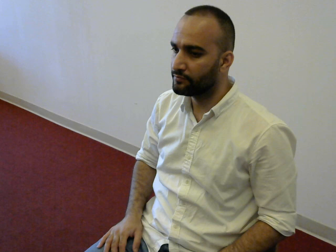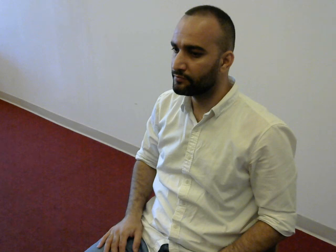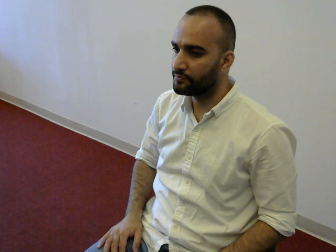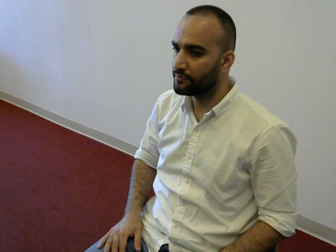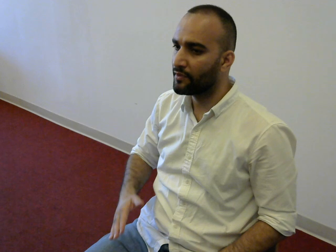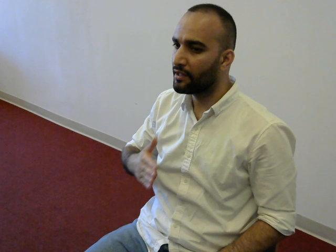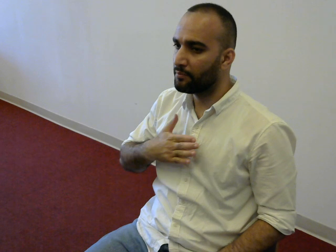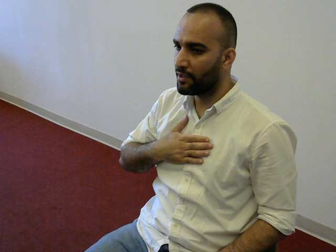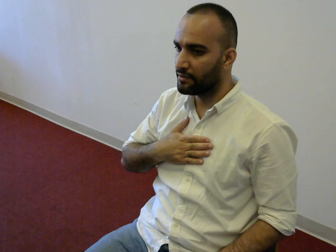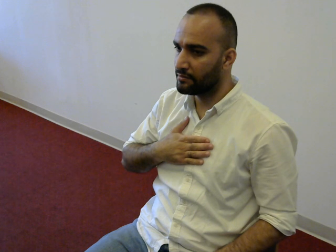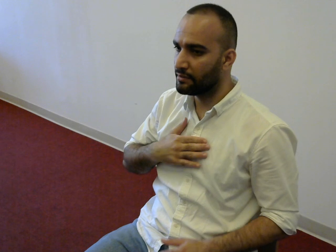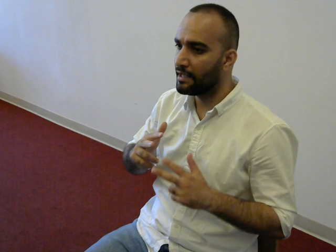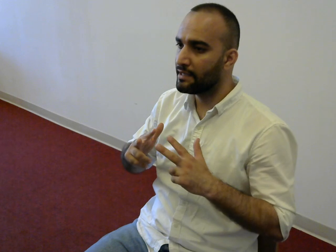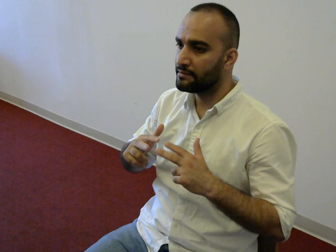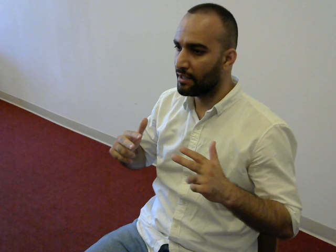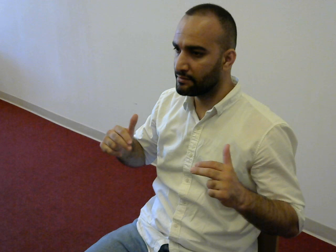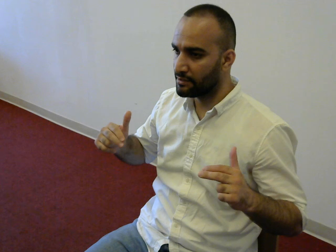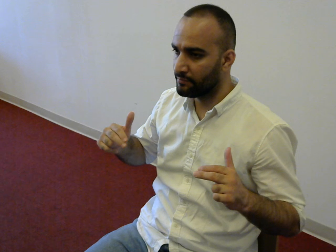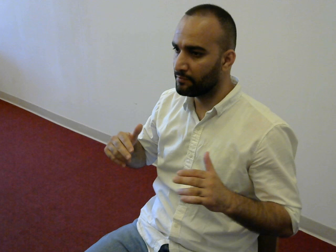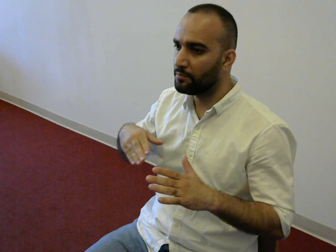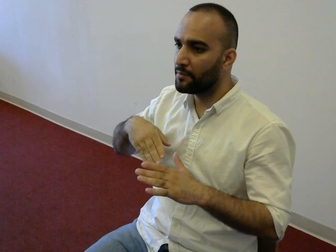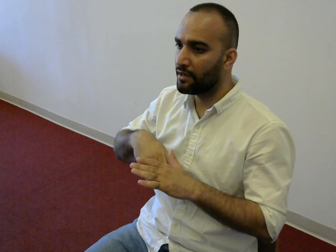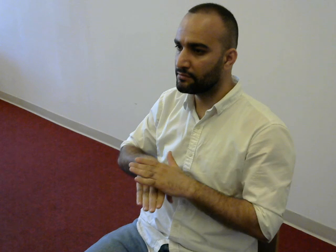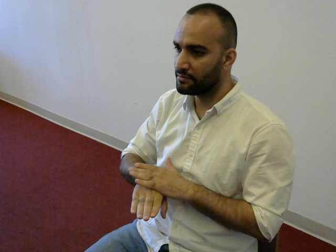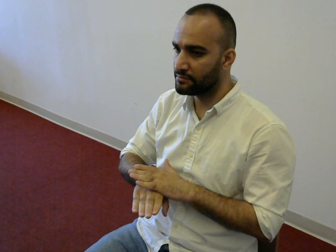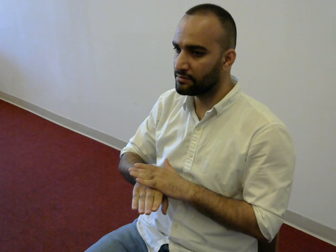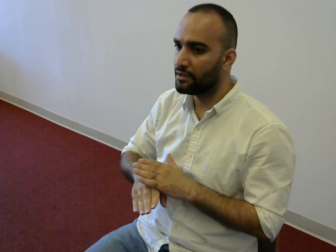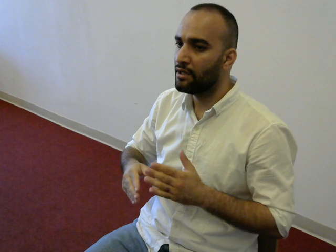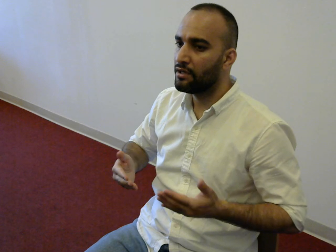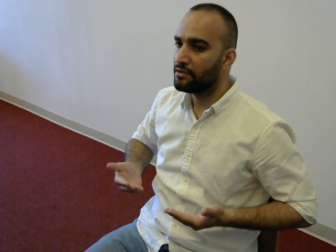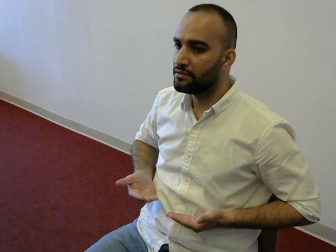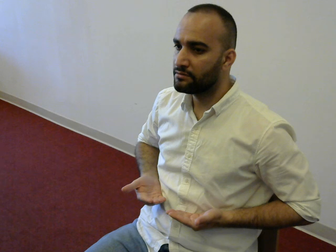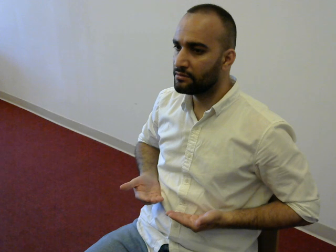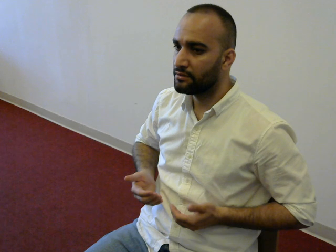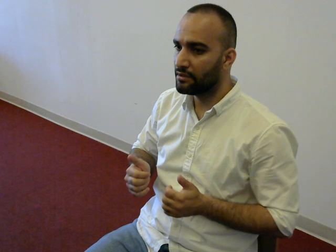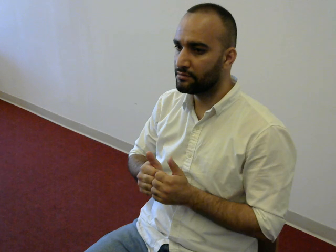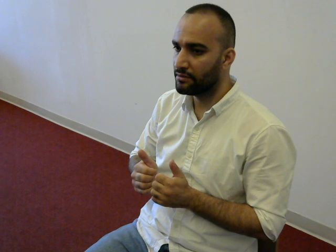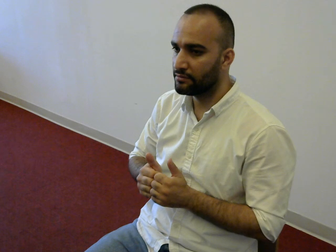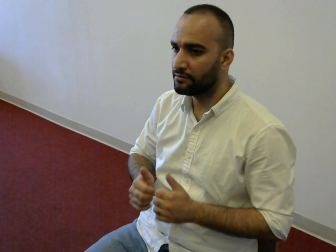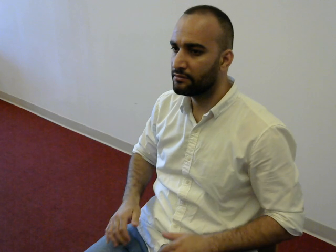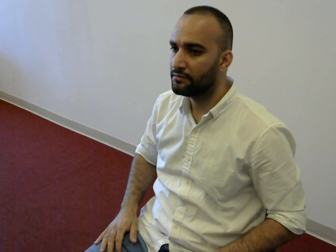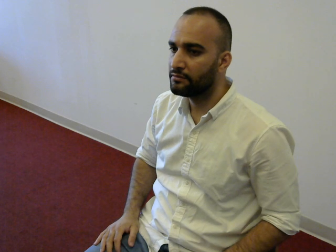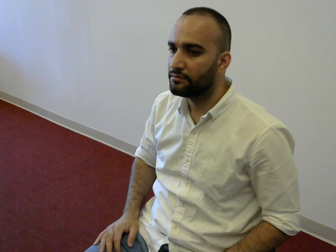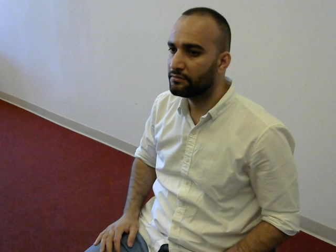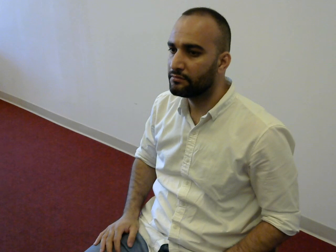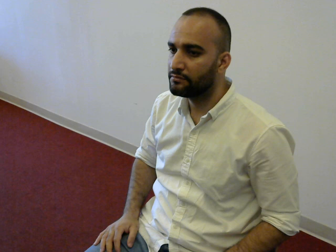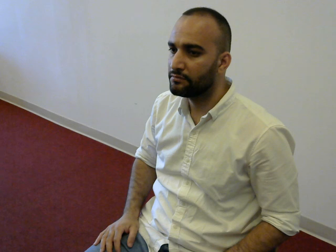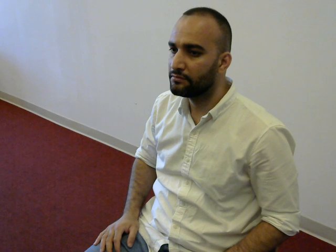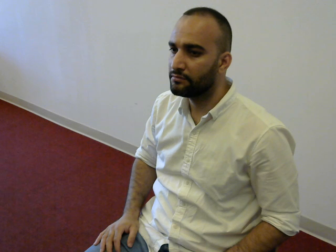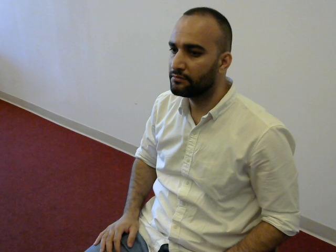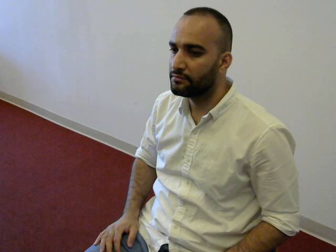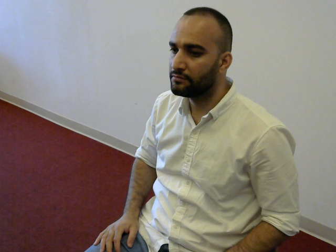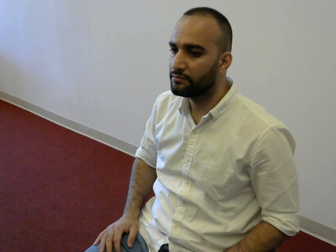Mən Nərimanov metrosunun yanında yaşayıram